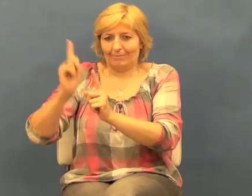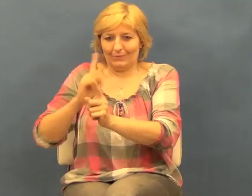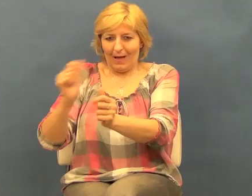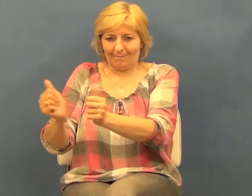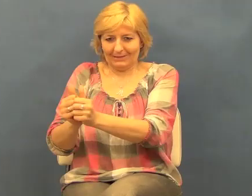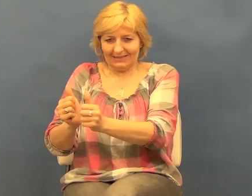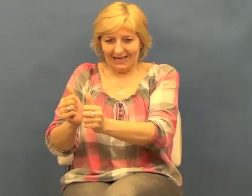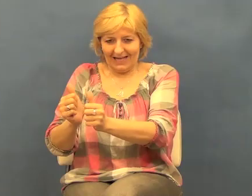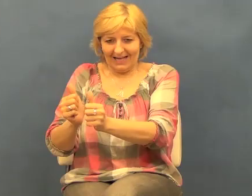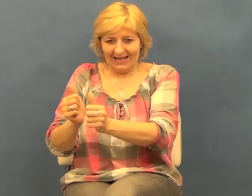I dołączył się do Charliego Chaplina.